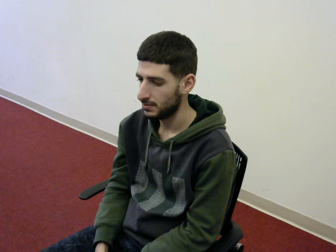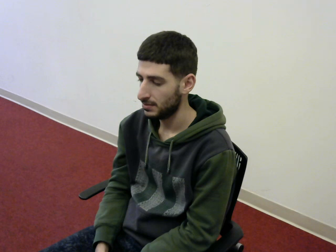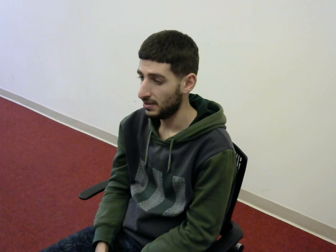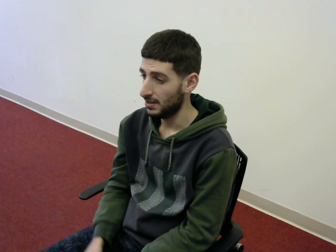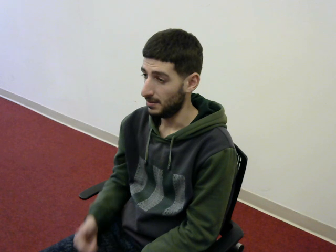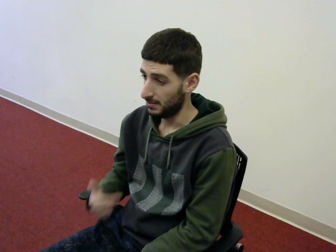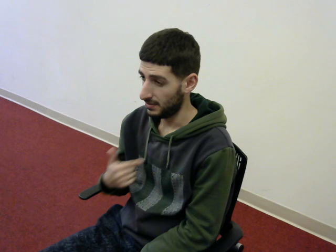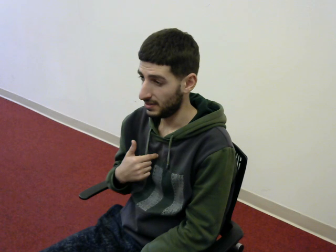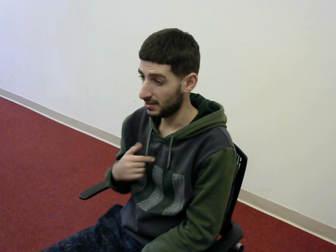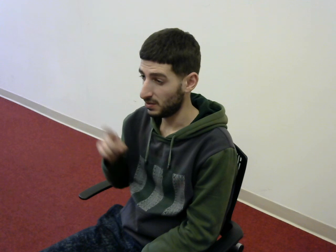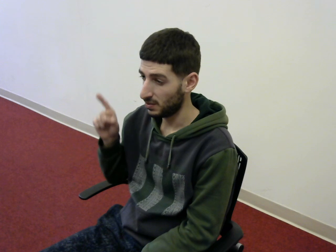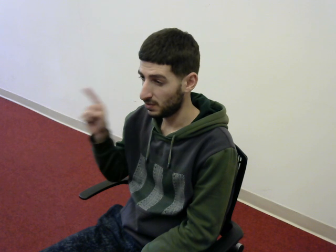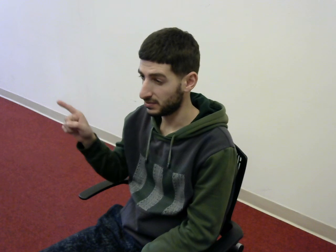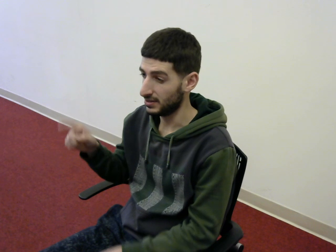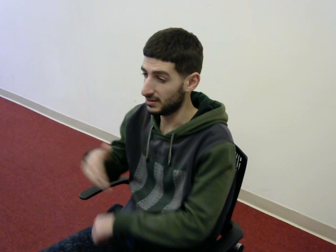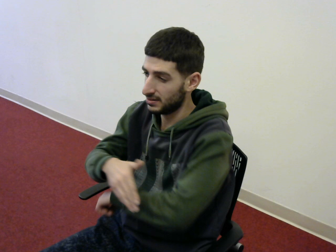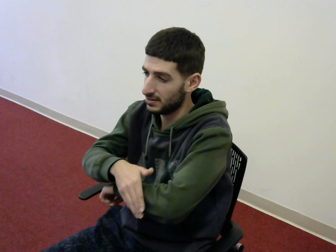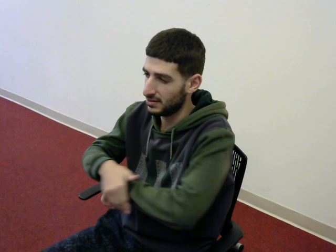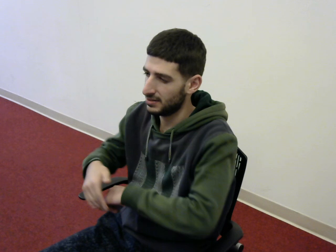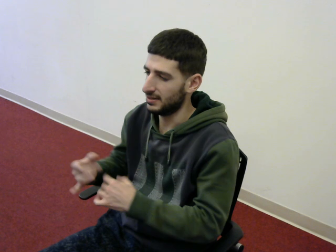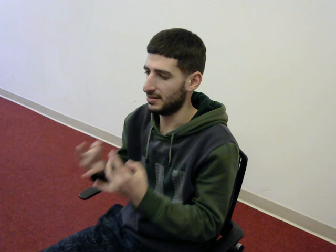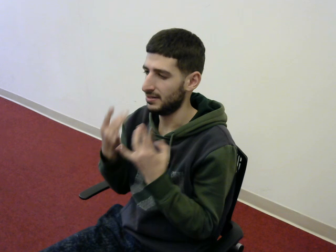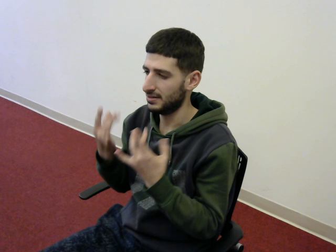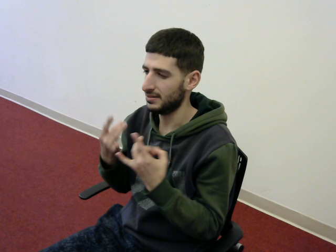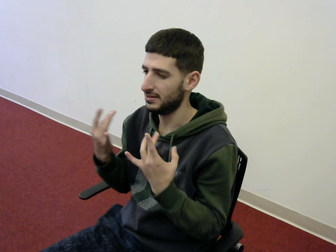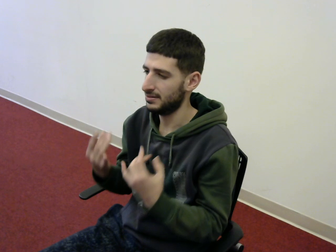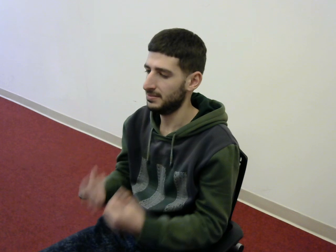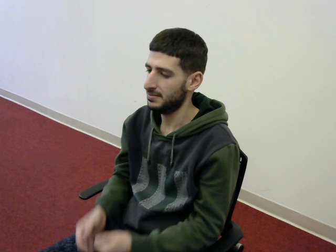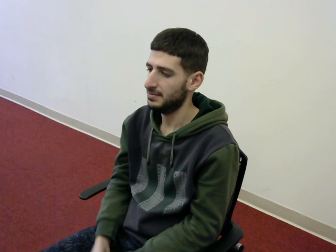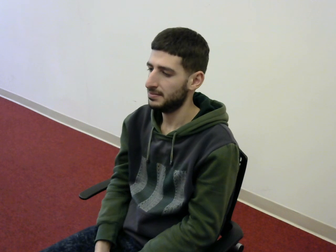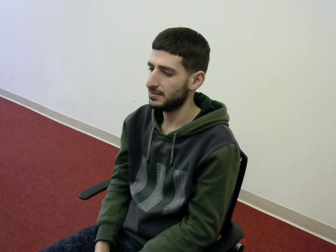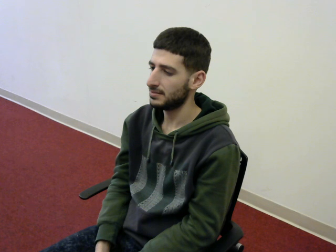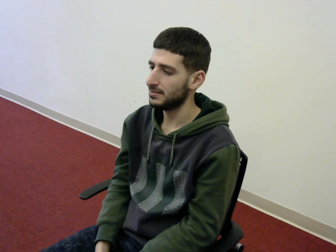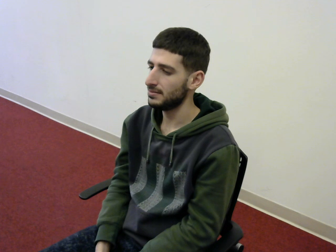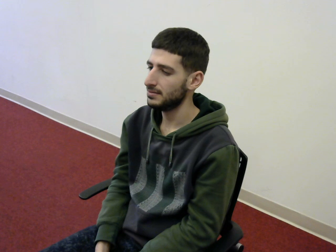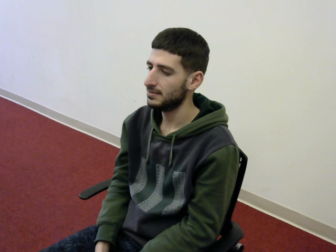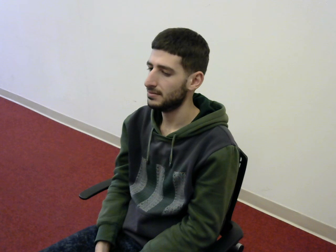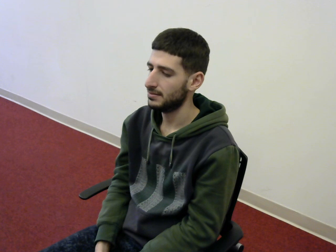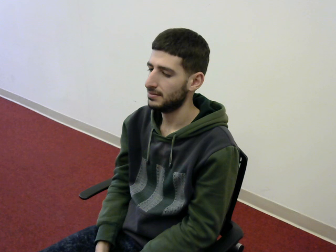Mənə oranın ünvanını deyin